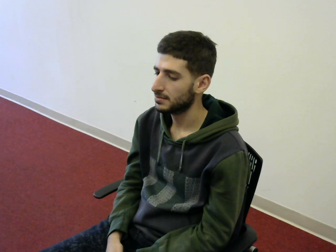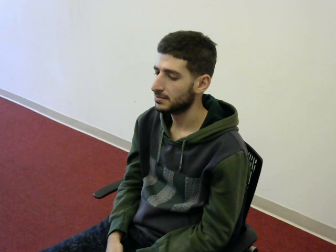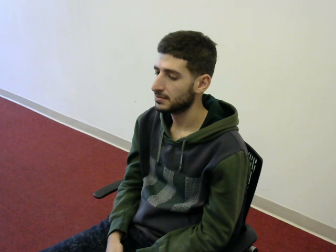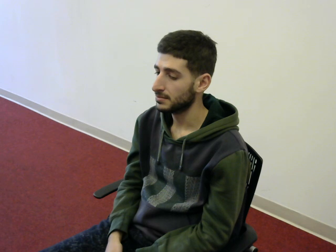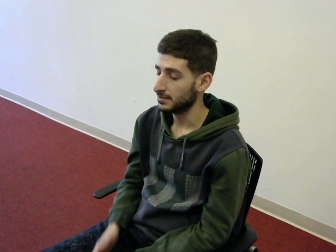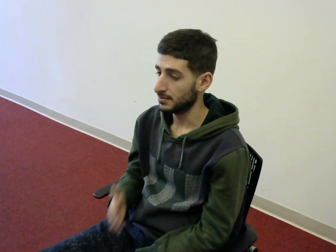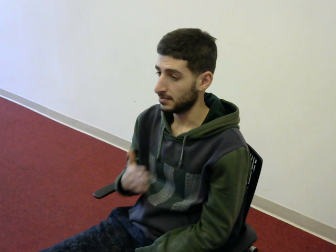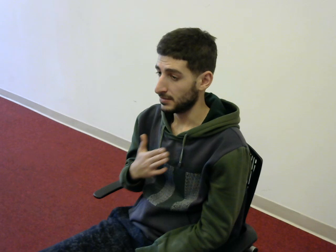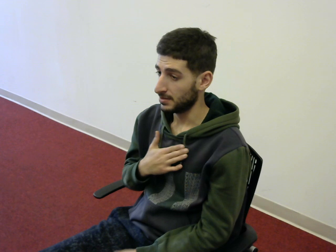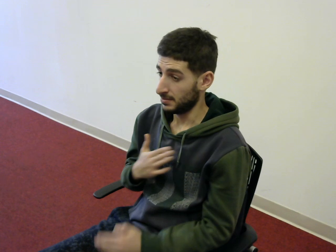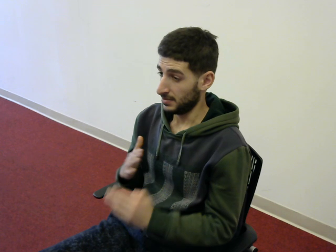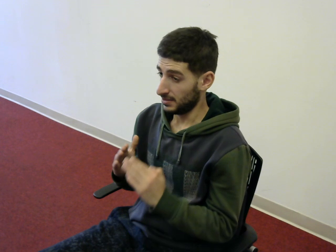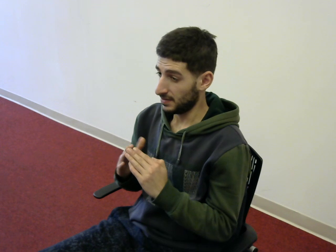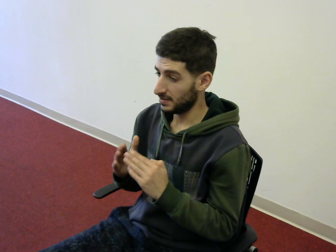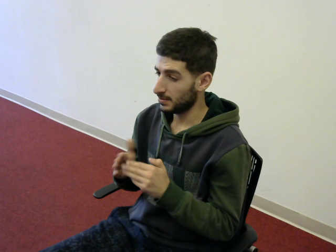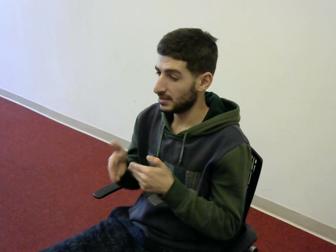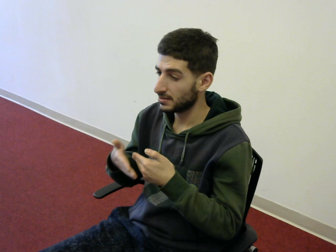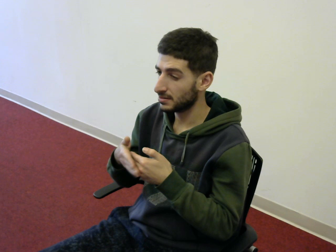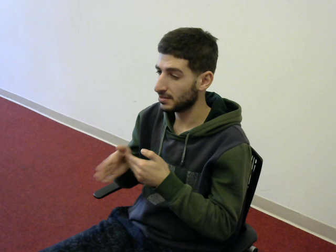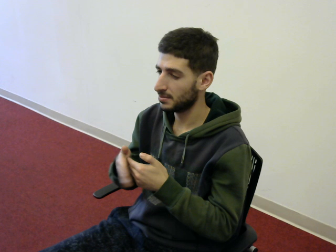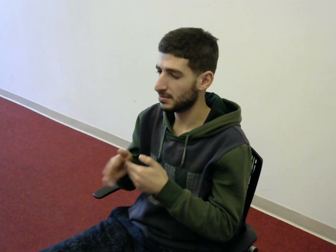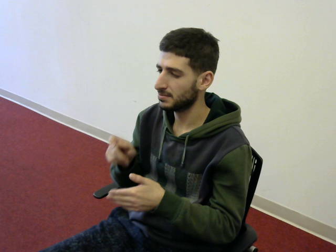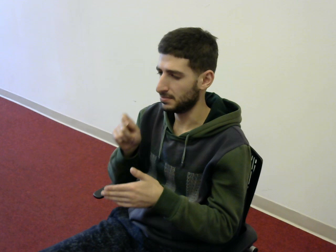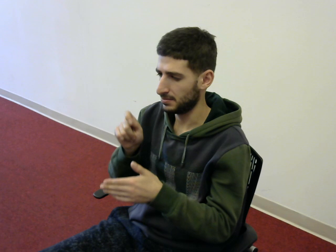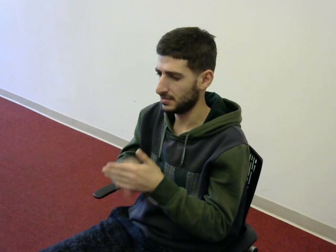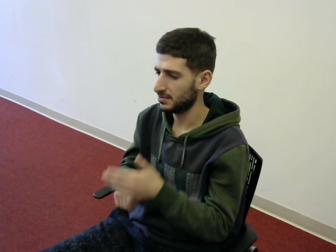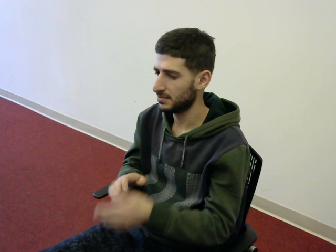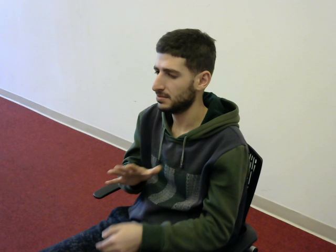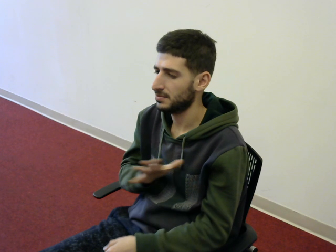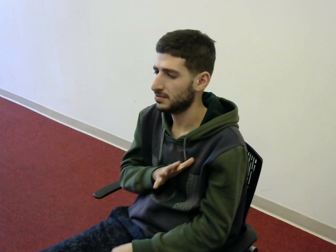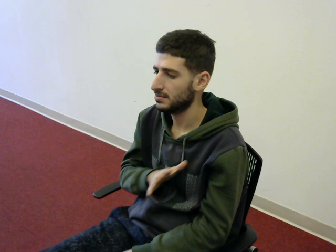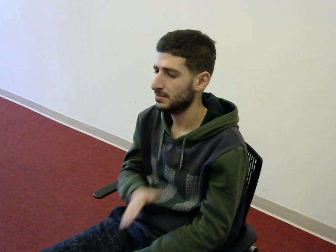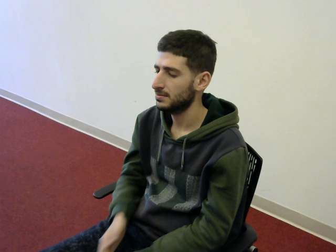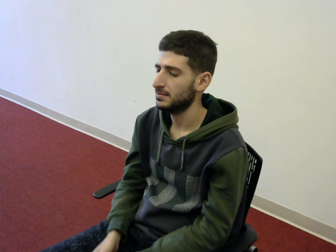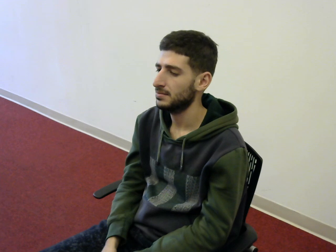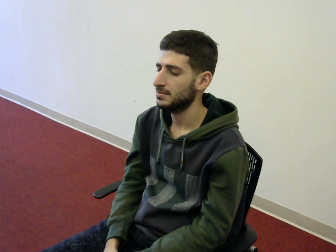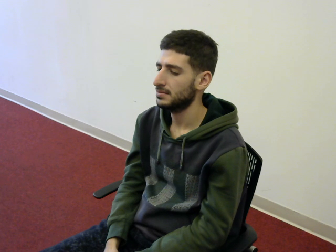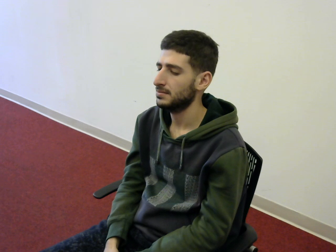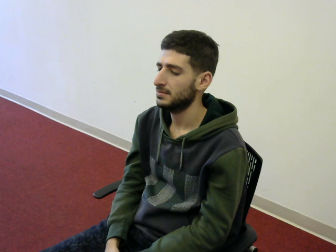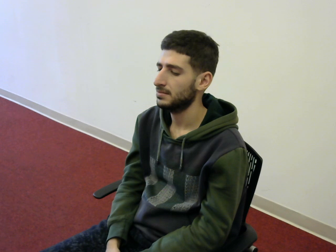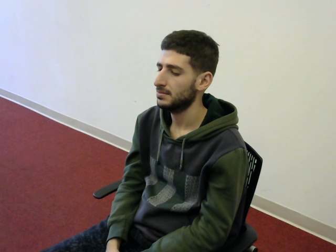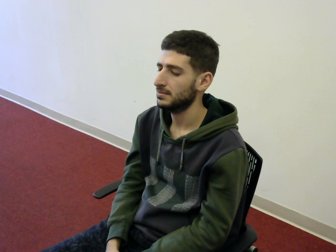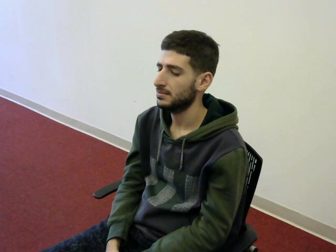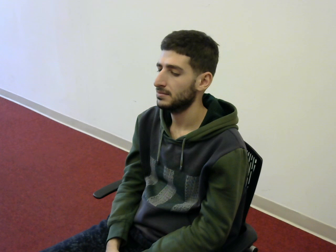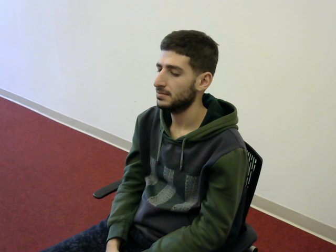Mən evin qapısını bağlamışam